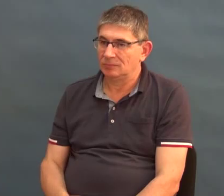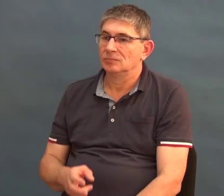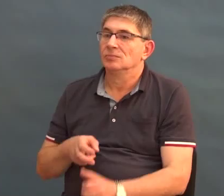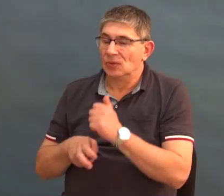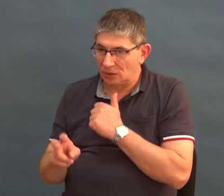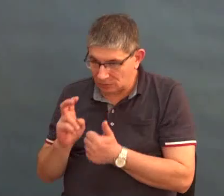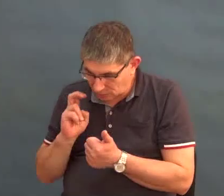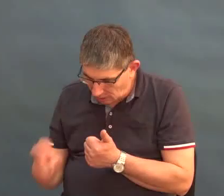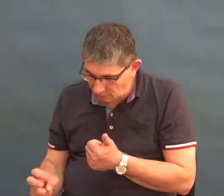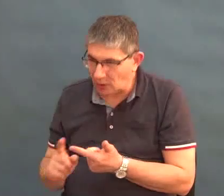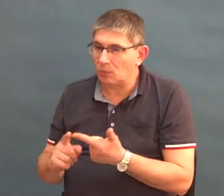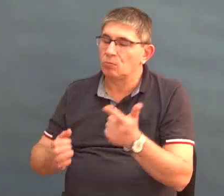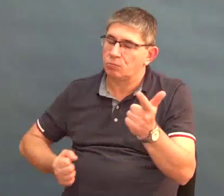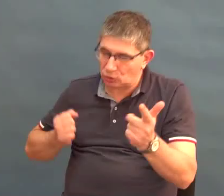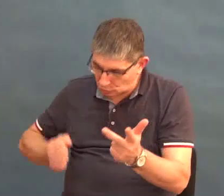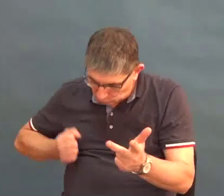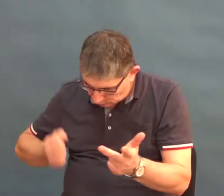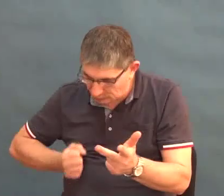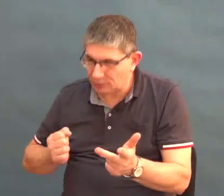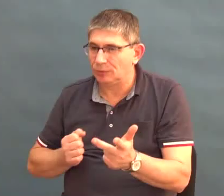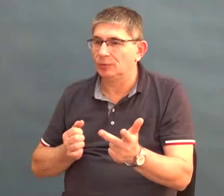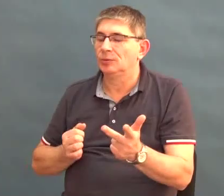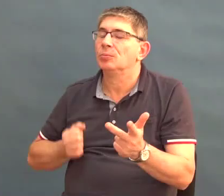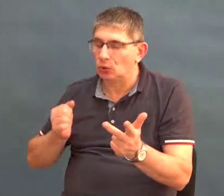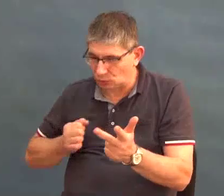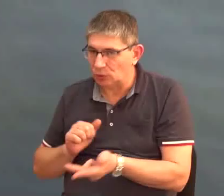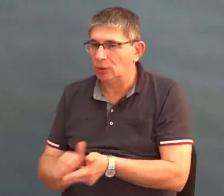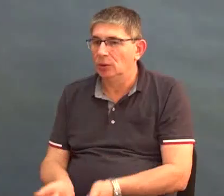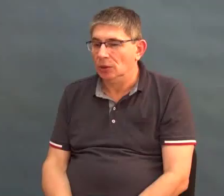W metrze, w tramwaju i w pociągu jest.